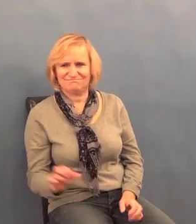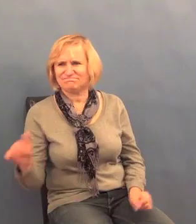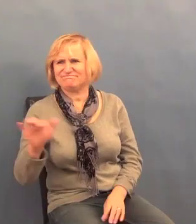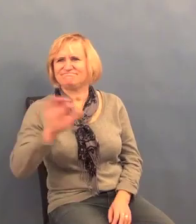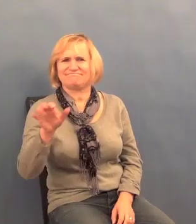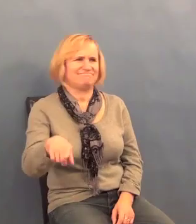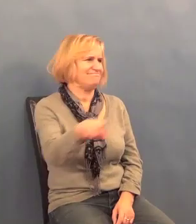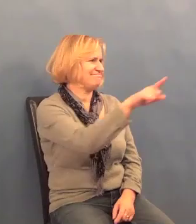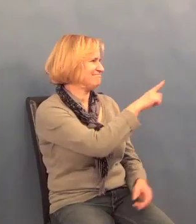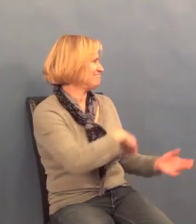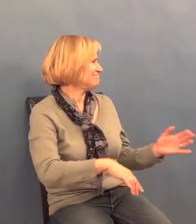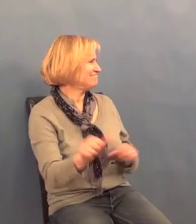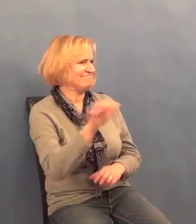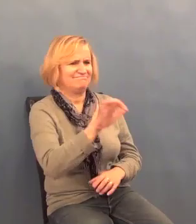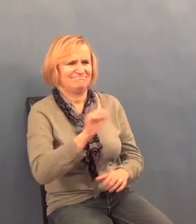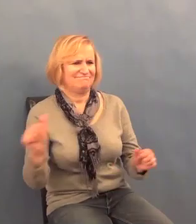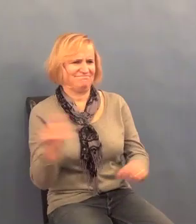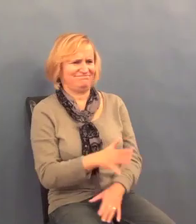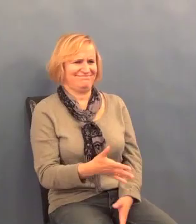Złodziej, gdzie jest złodziej?